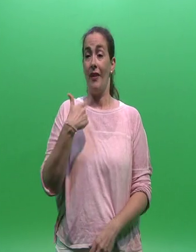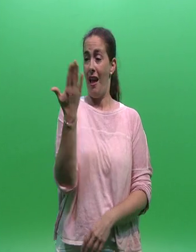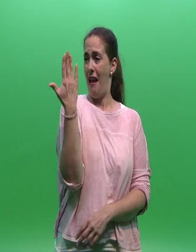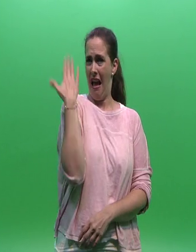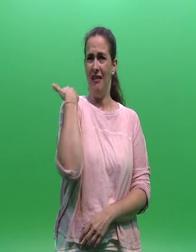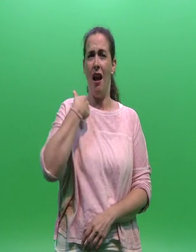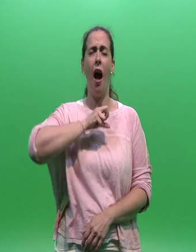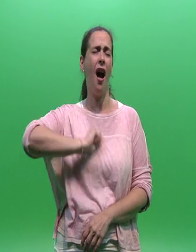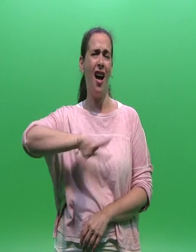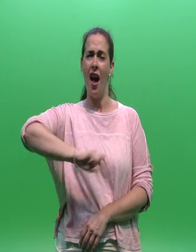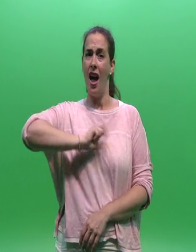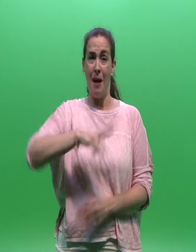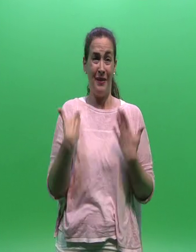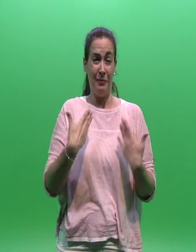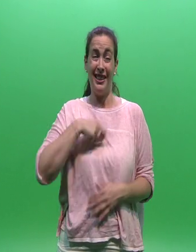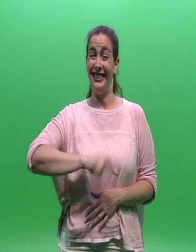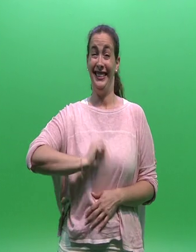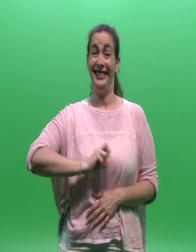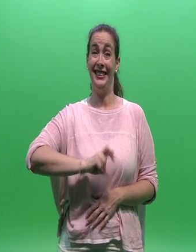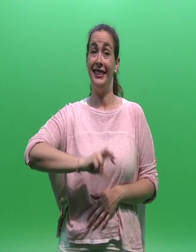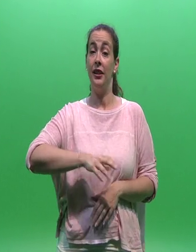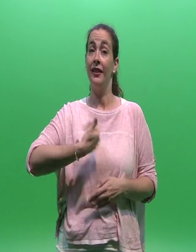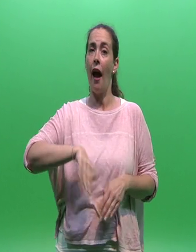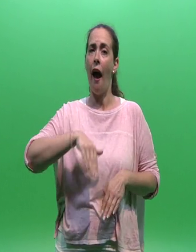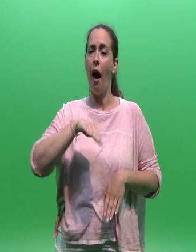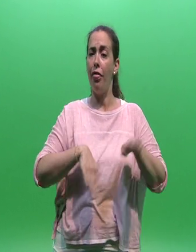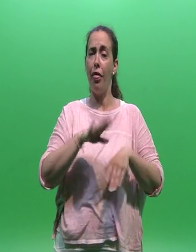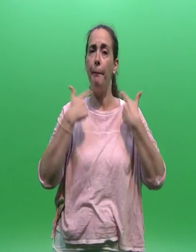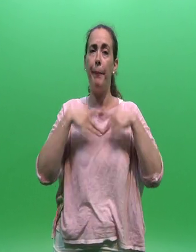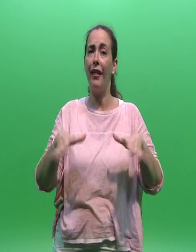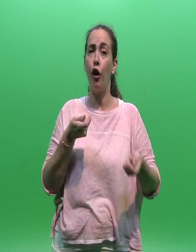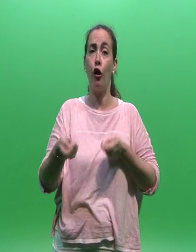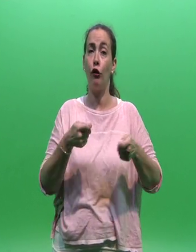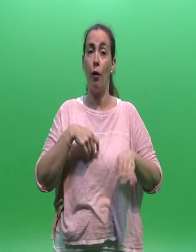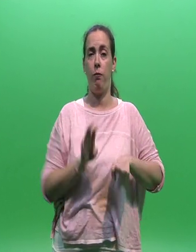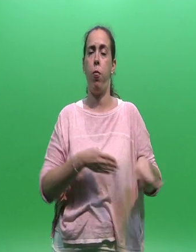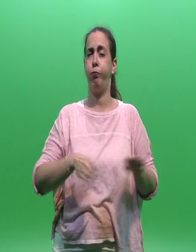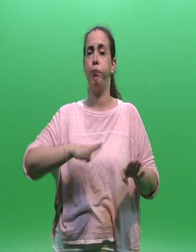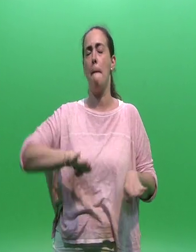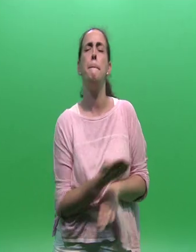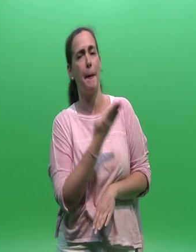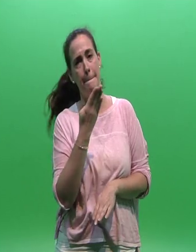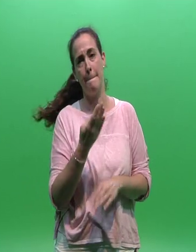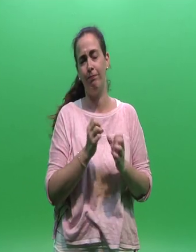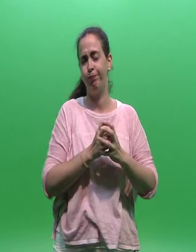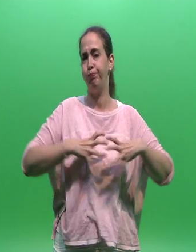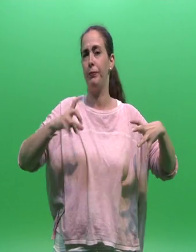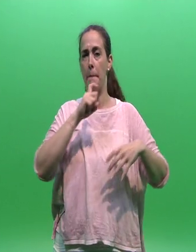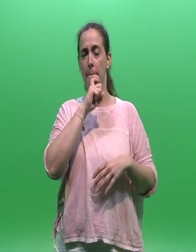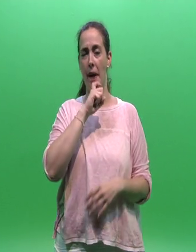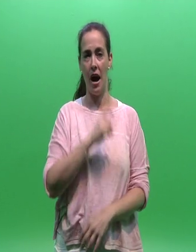Ahir caminava i tenia molta pressa, anava molt de pressa, vaig perdre el control i em vaig torçar el peu. El tinc inflat i em fa mal.